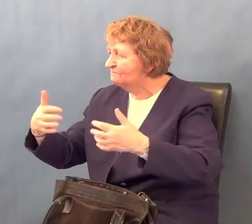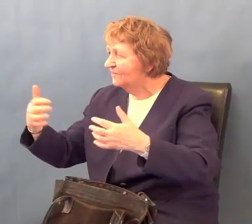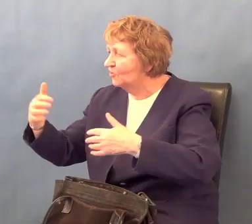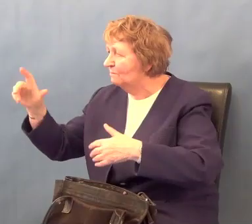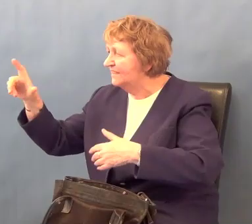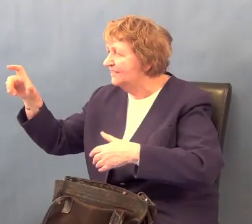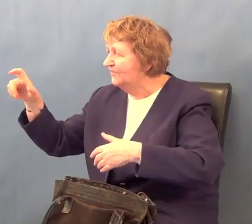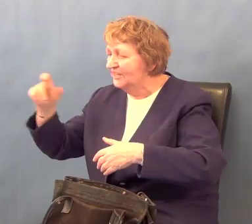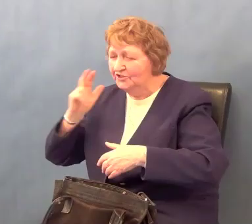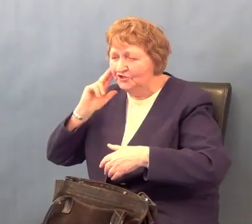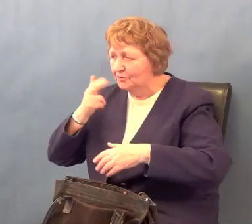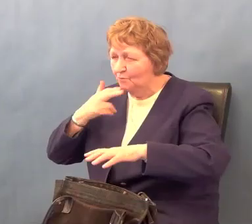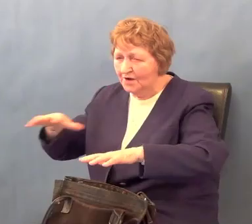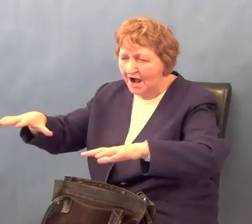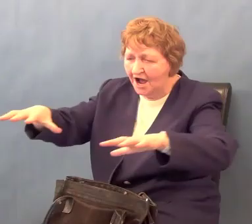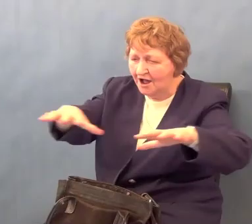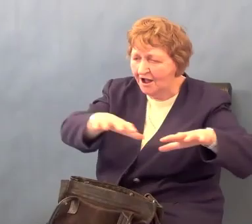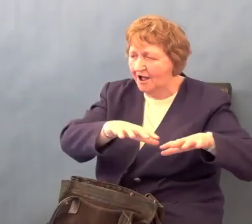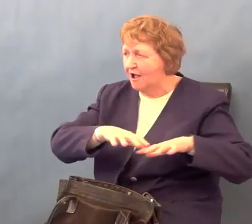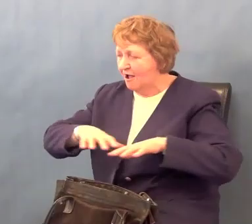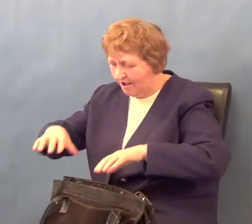W klubie będzie dwieście Głuchych.